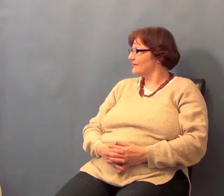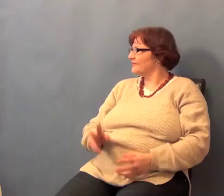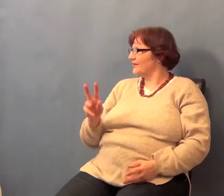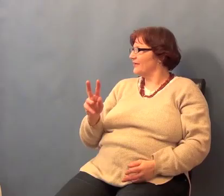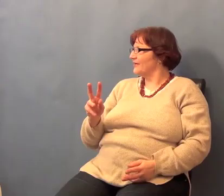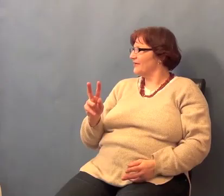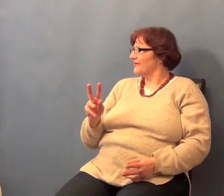Kto?